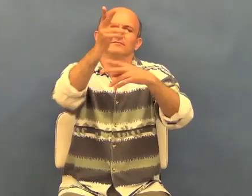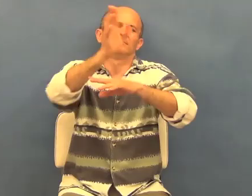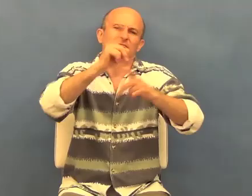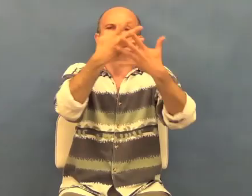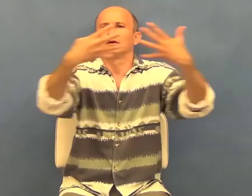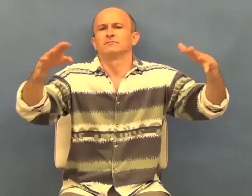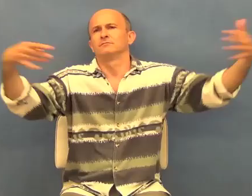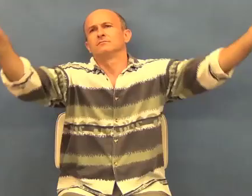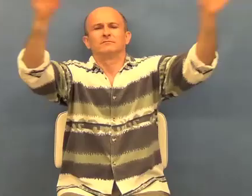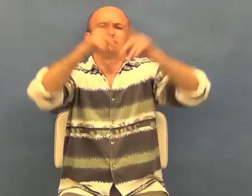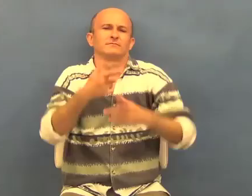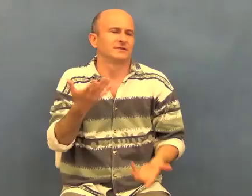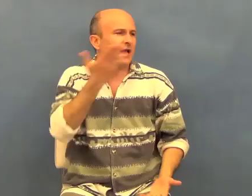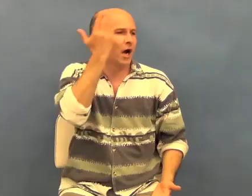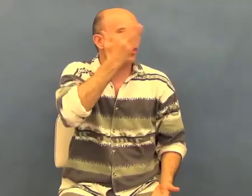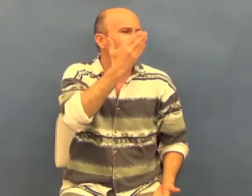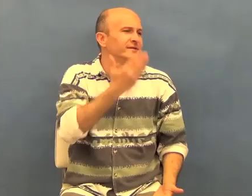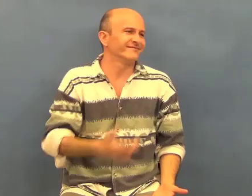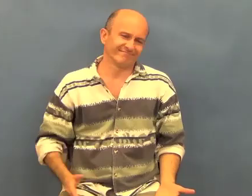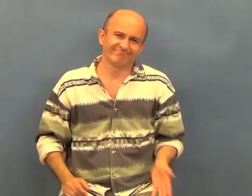Nie wolno przeskoczyć przez płot, tak samo jak w Czarnobylu.